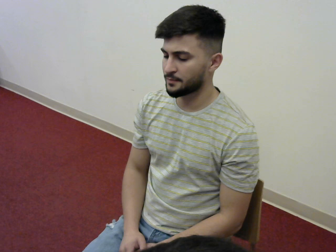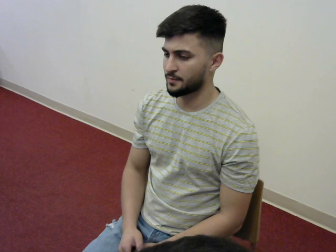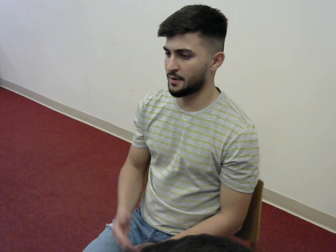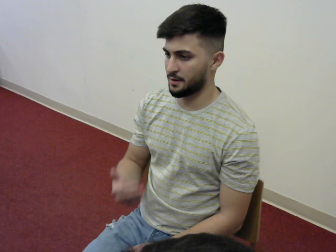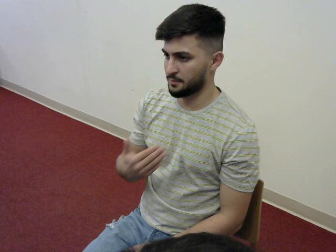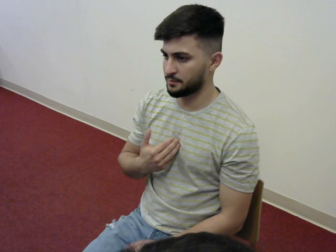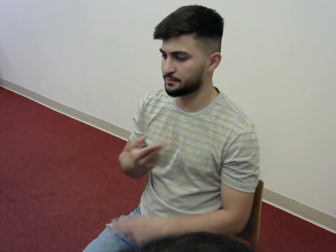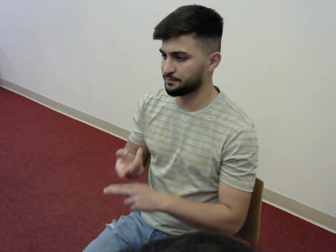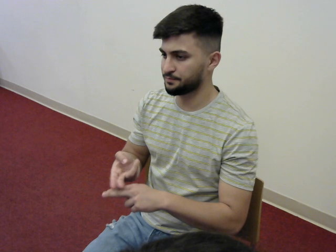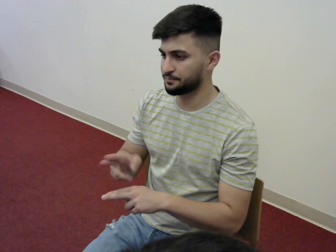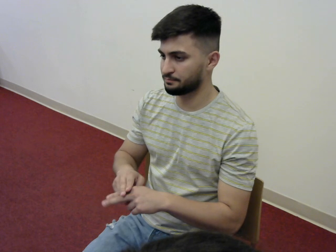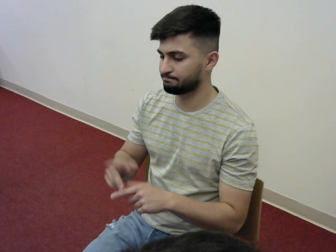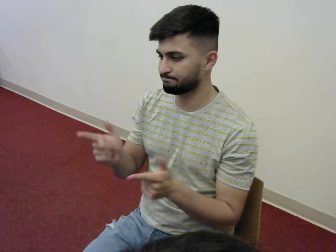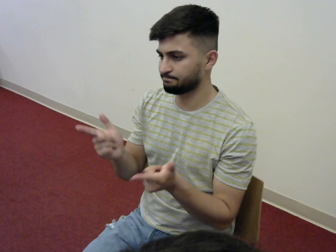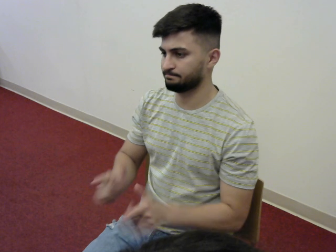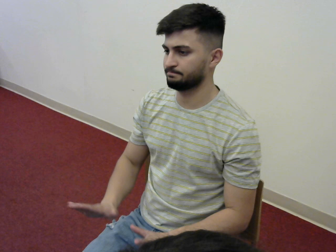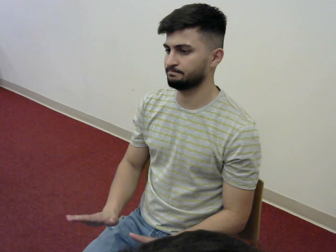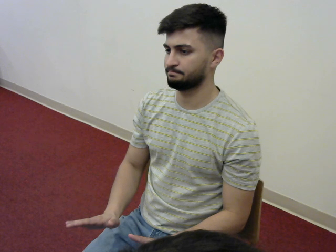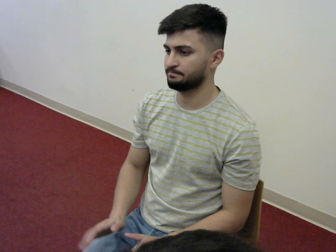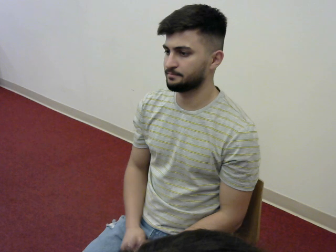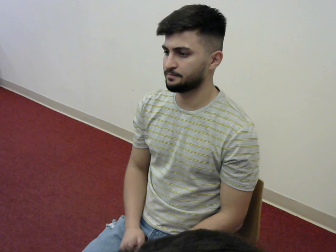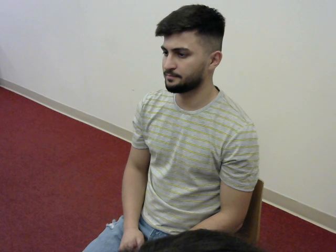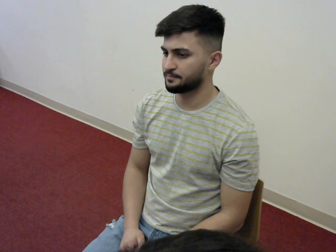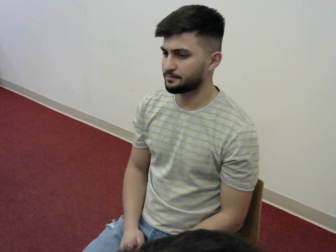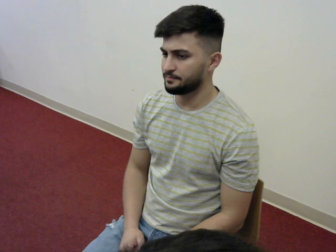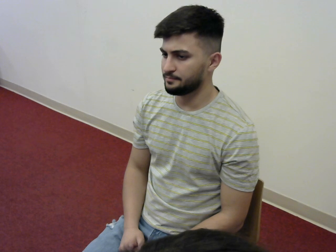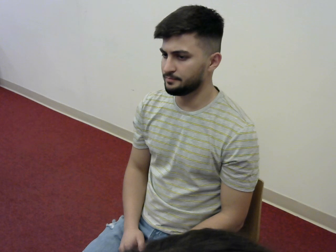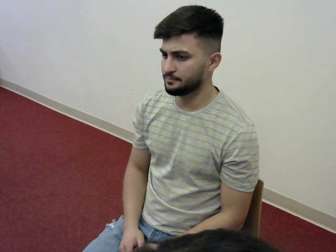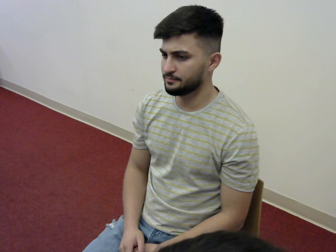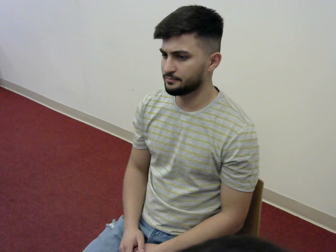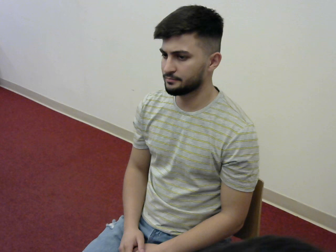Mən bununla razı deyiləm